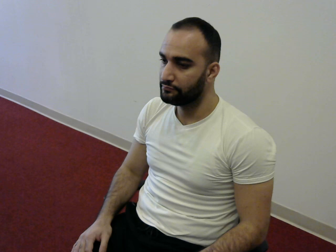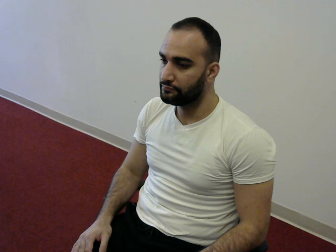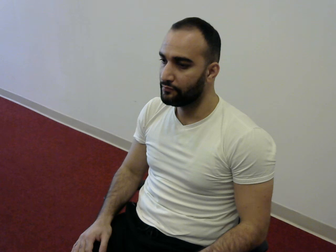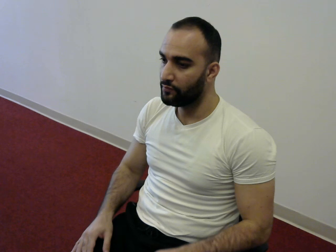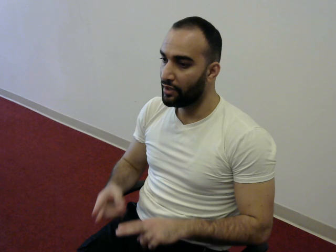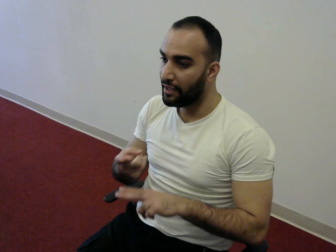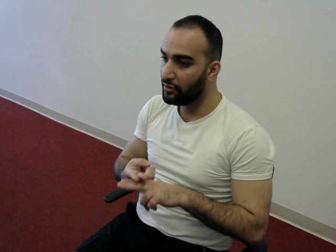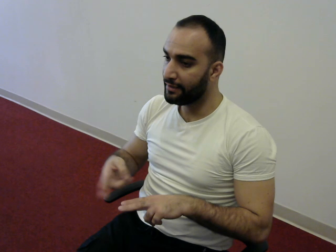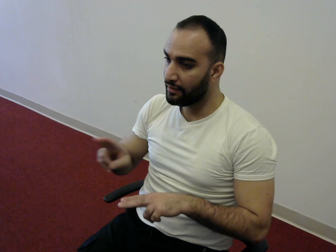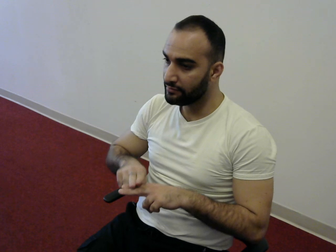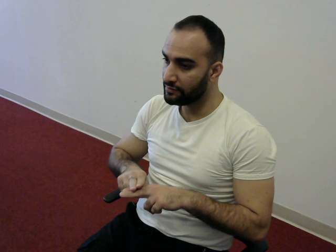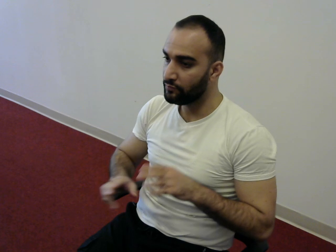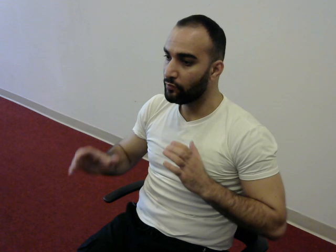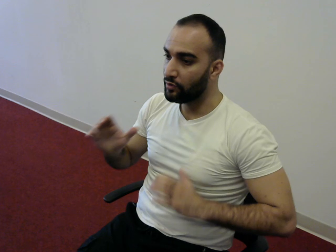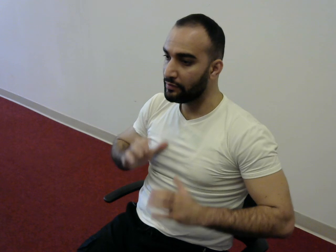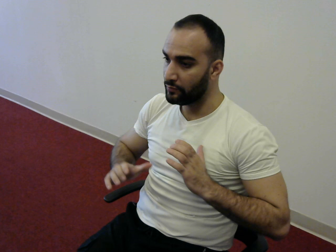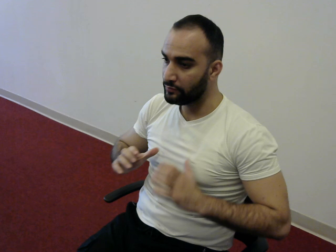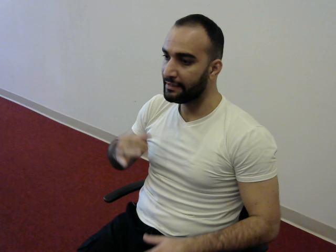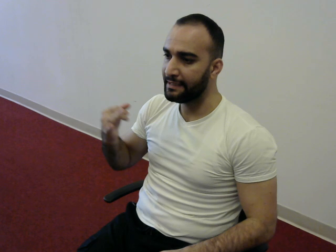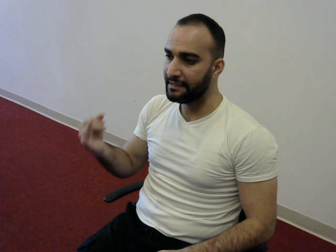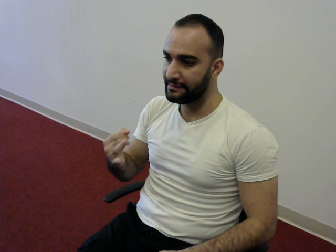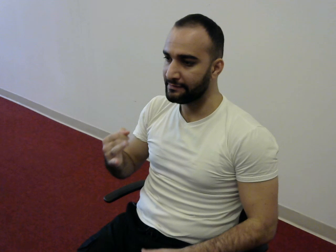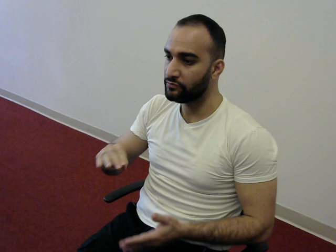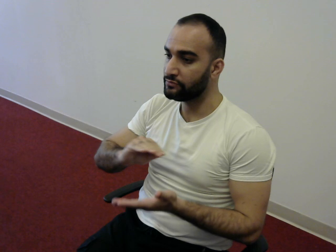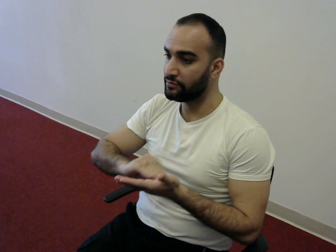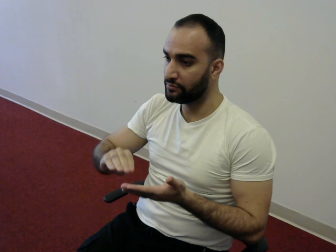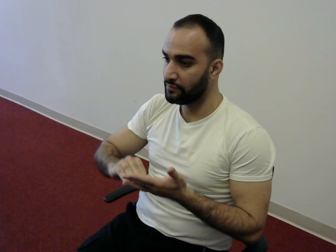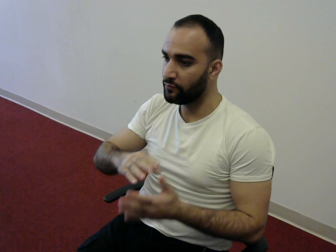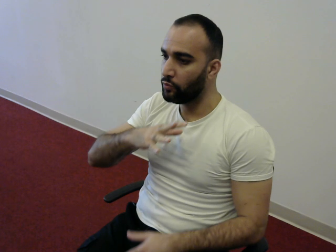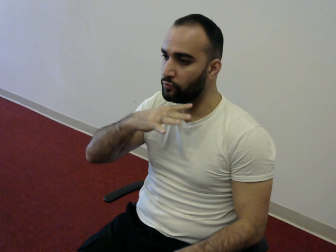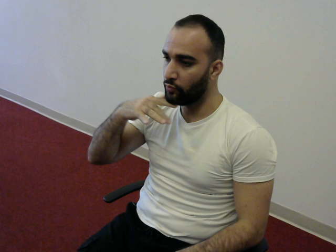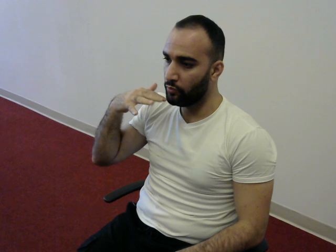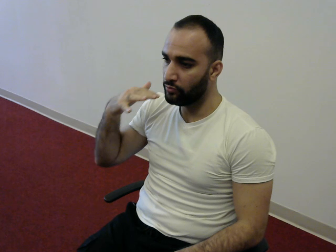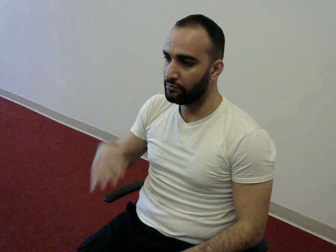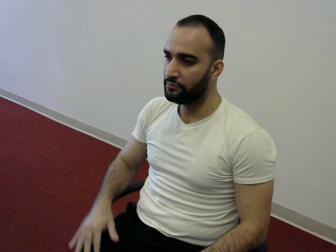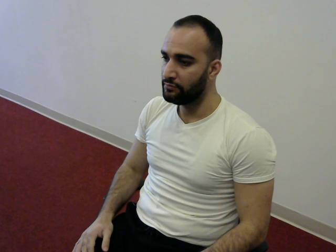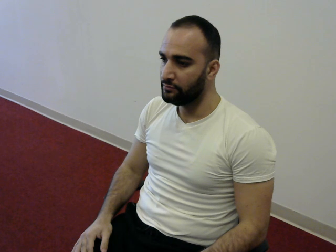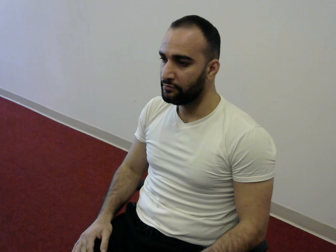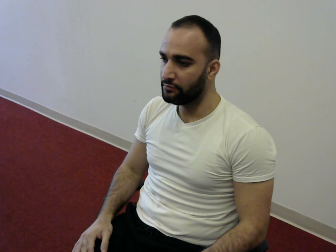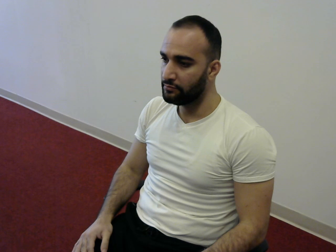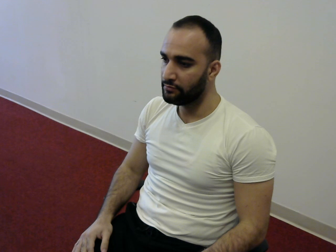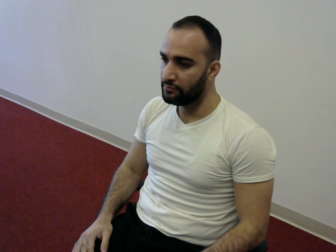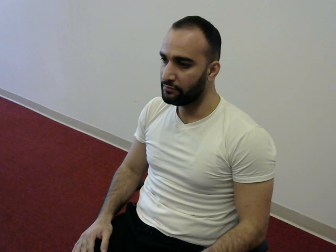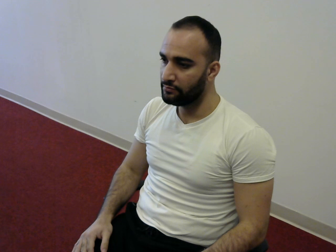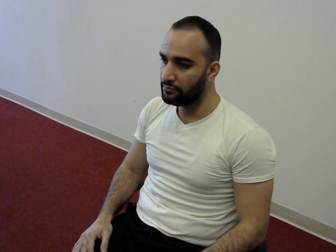Bu müəllimin maraqlı yazıları çoxdur